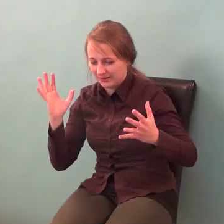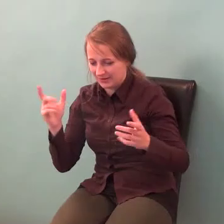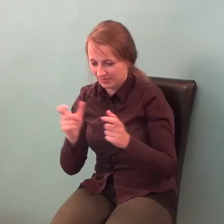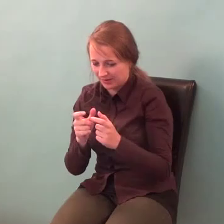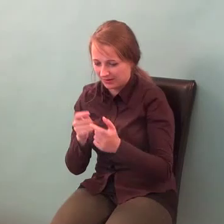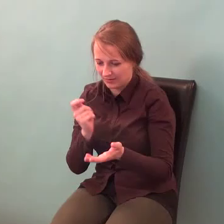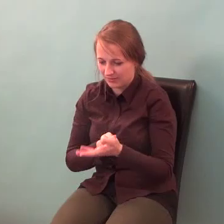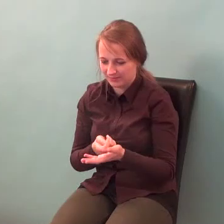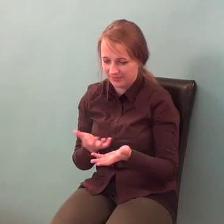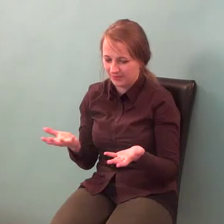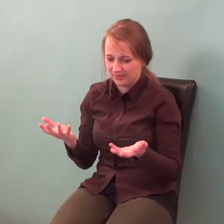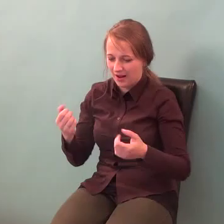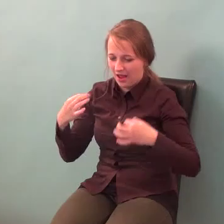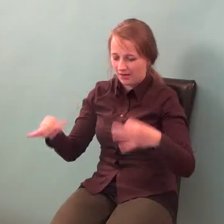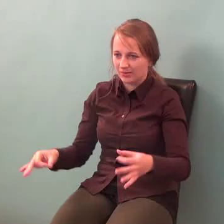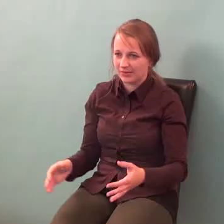Kupił bilet, nie ma samochodu.